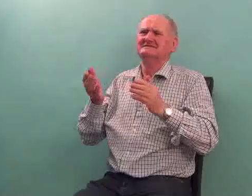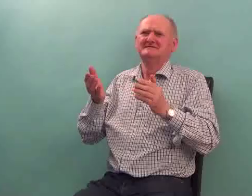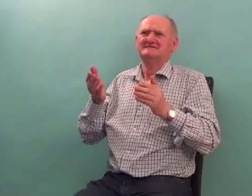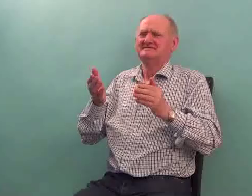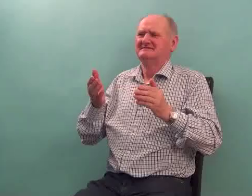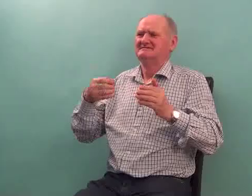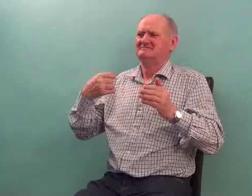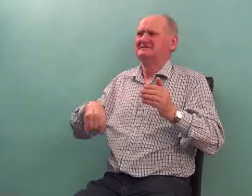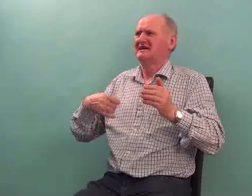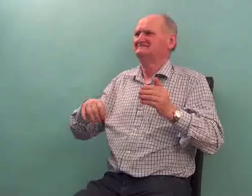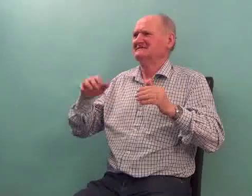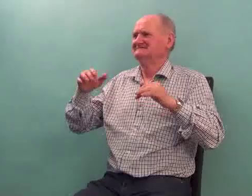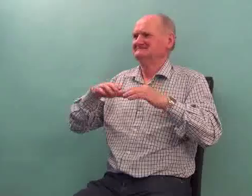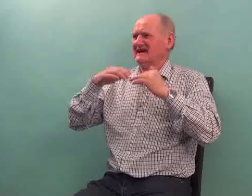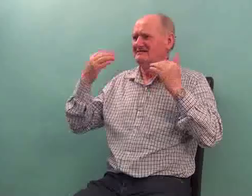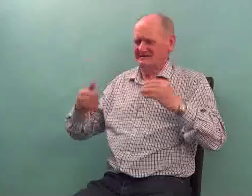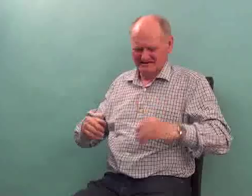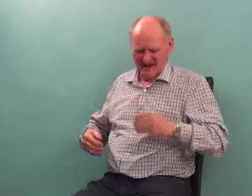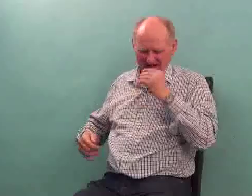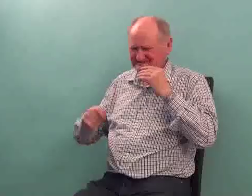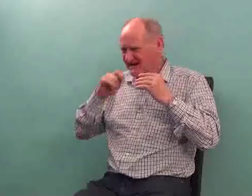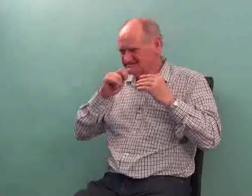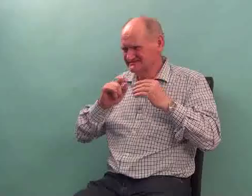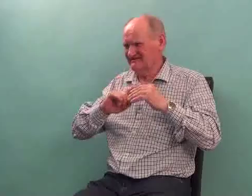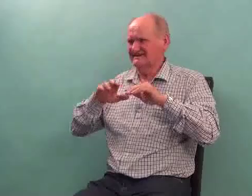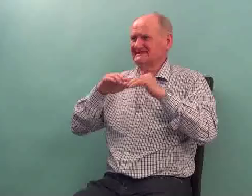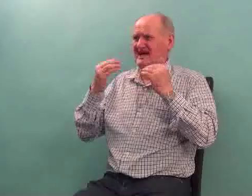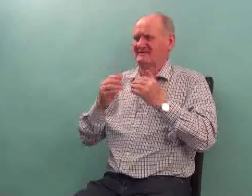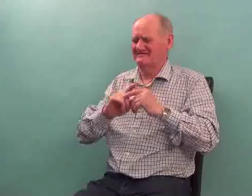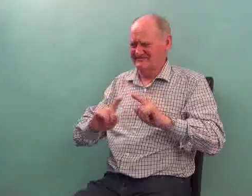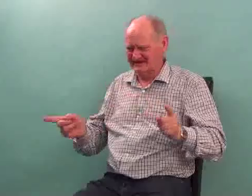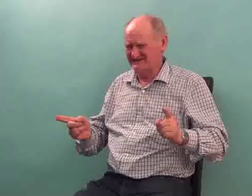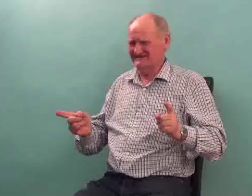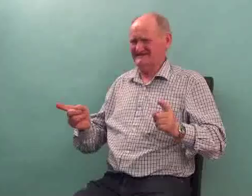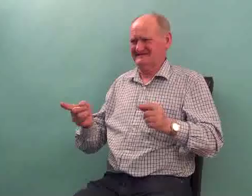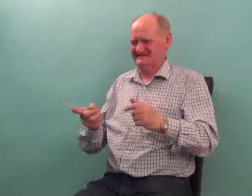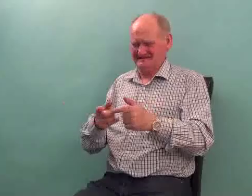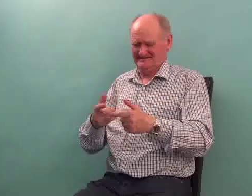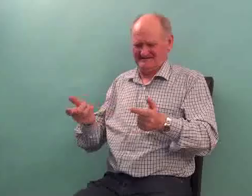Na przykład prezydent w sejmie nie może jeść i pić, ponieważ jest w sejmie.